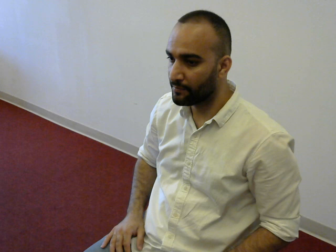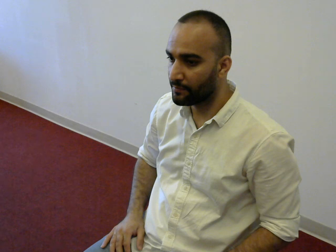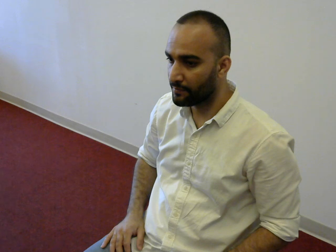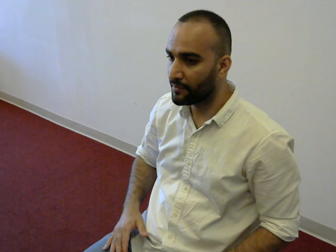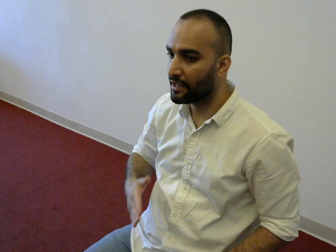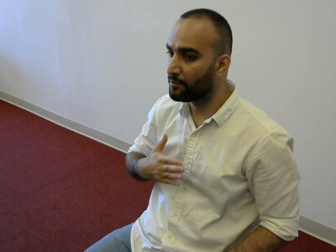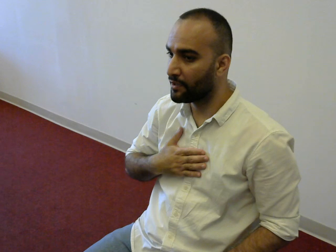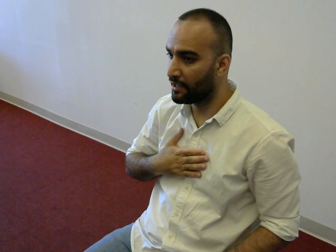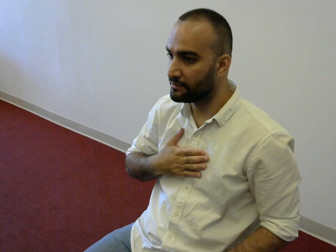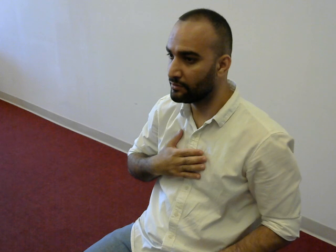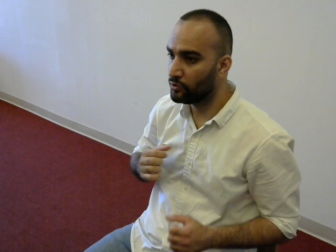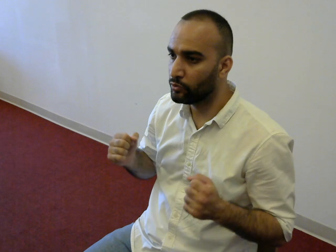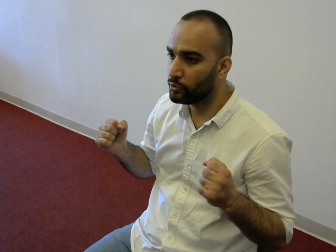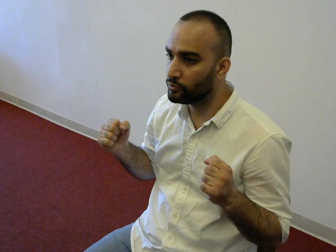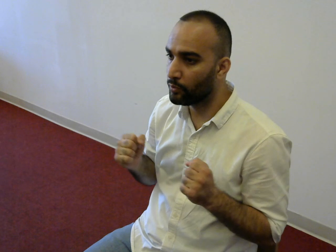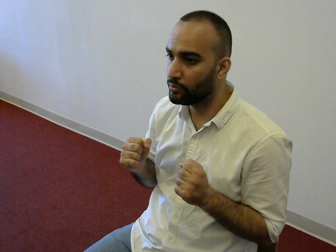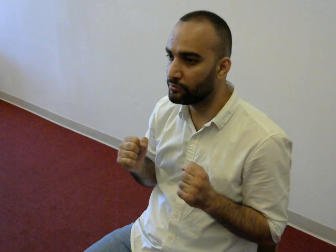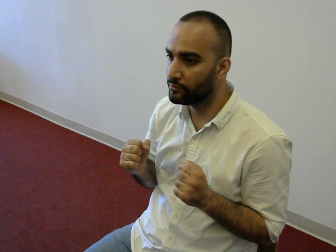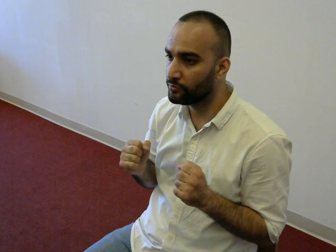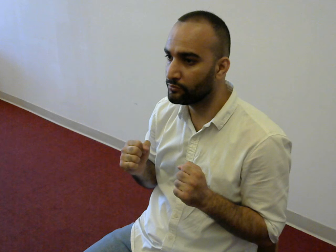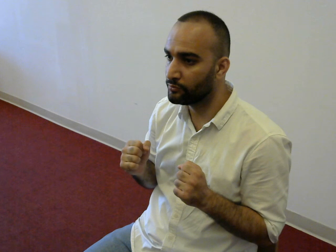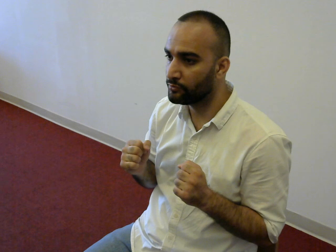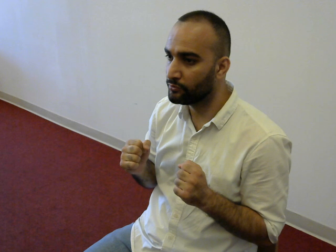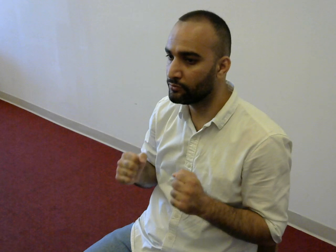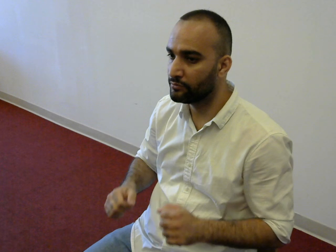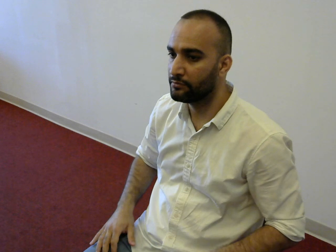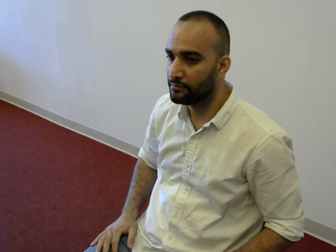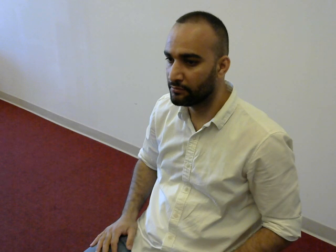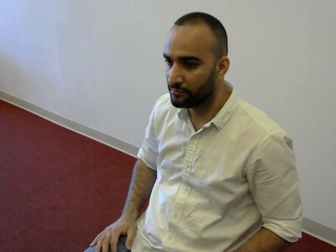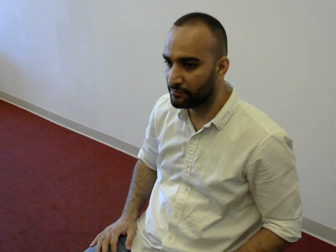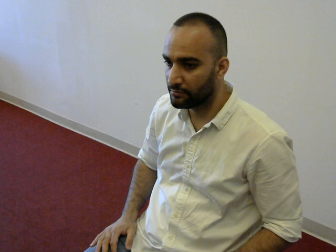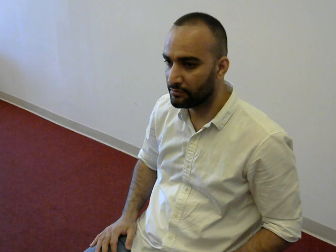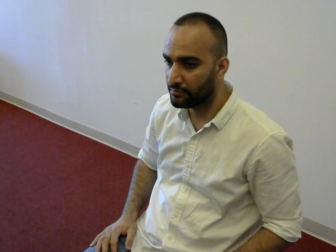Mənə soyuqdur